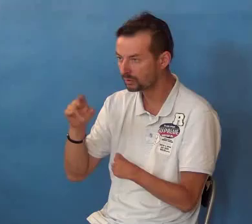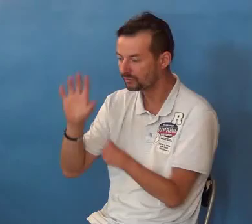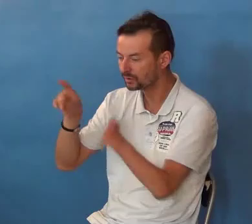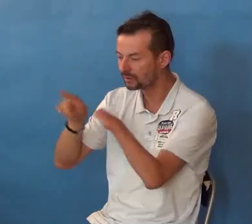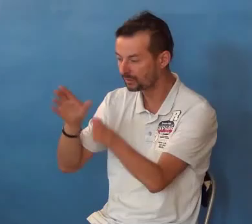Są znaki.